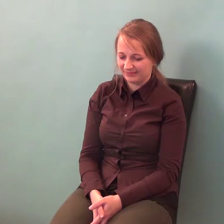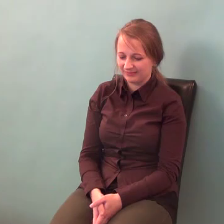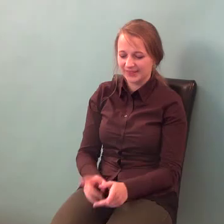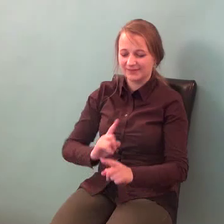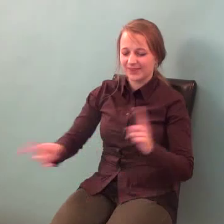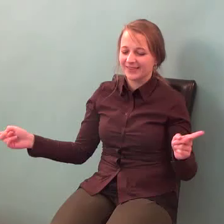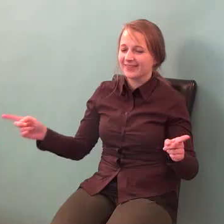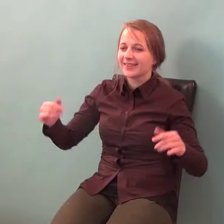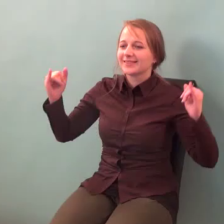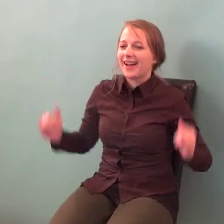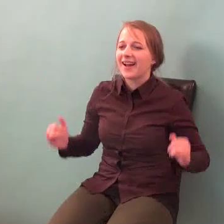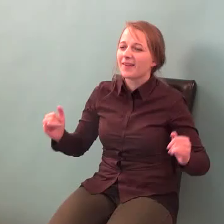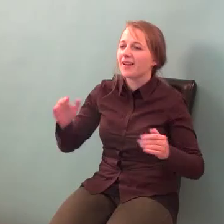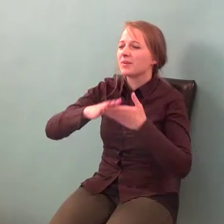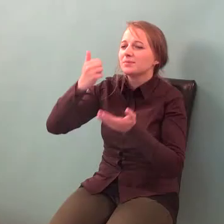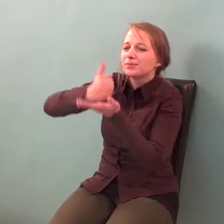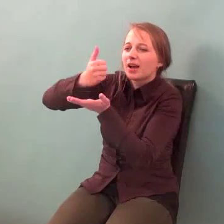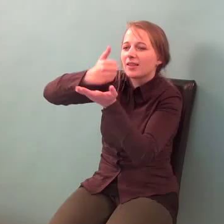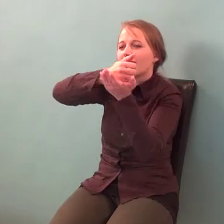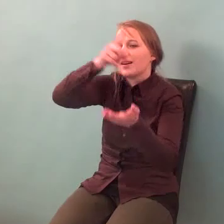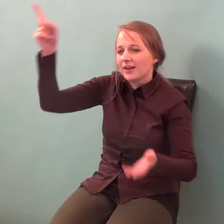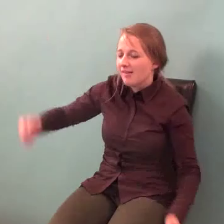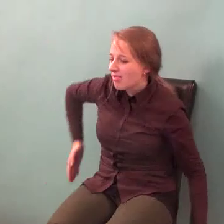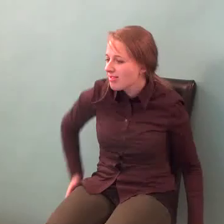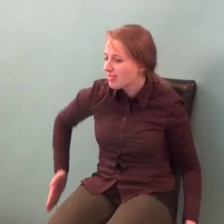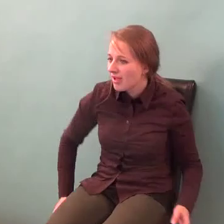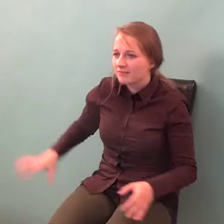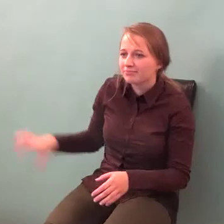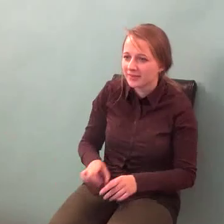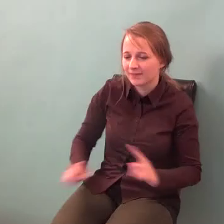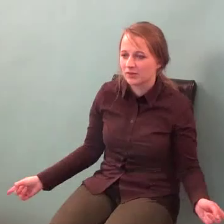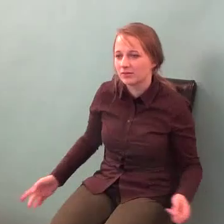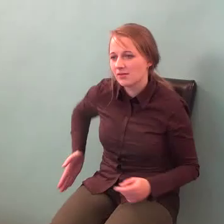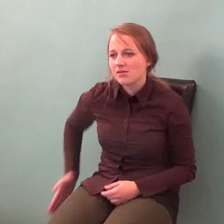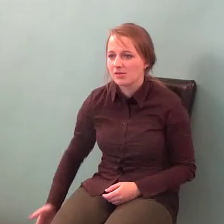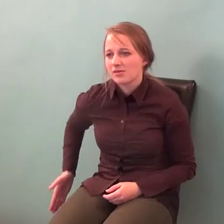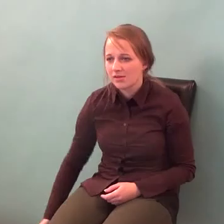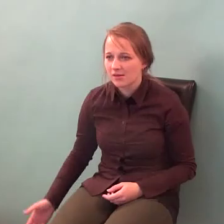Nie wolno siedzieć, na przykład na przystanku i nie wolno piłować i ukraść kawałka ławki.